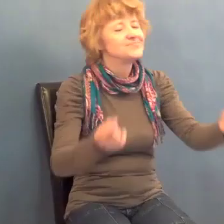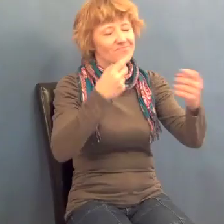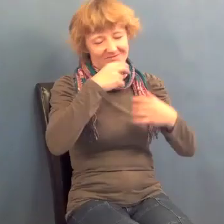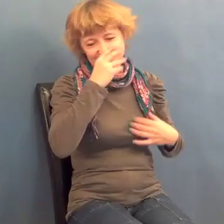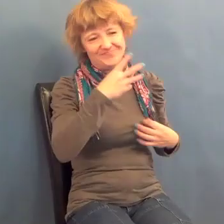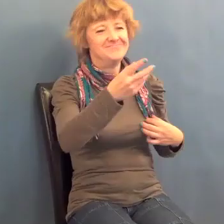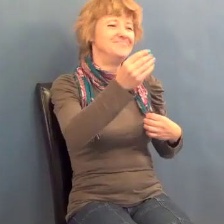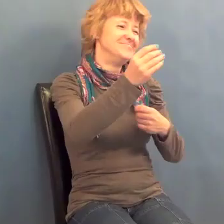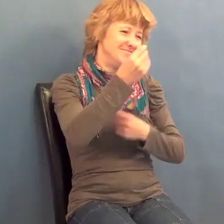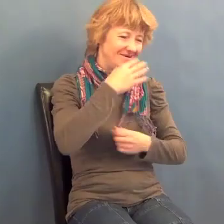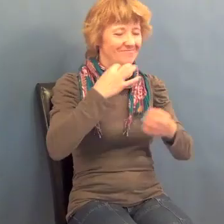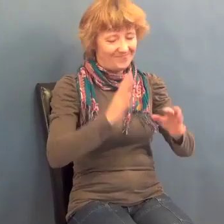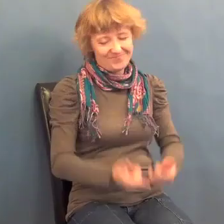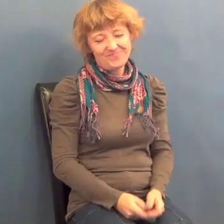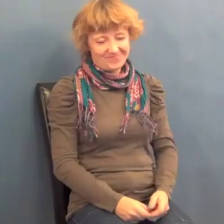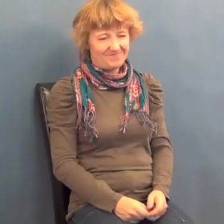Rozczarowałam się.